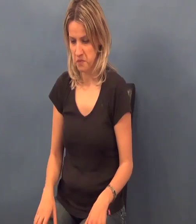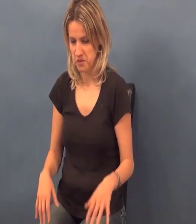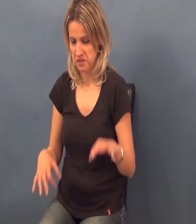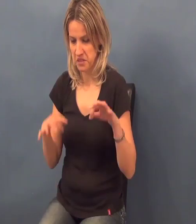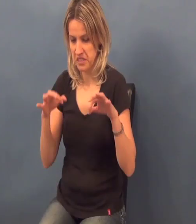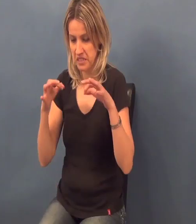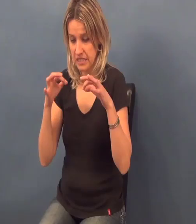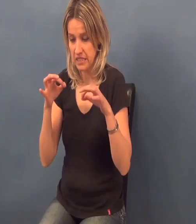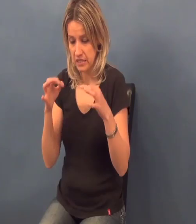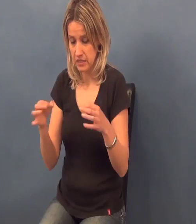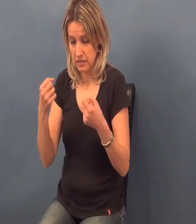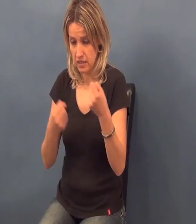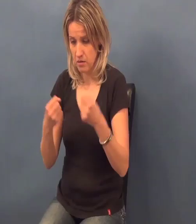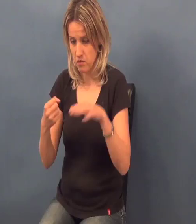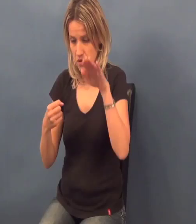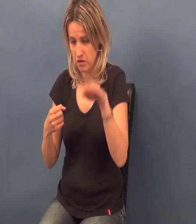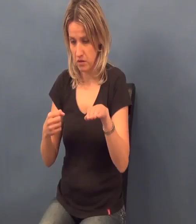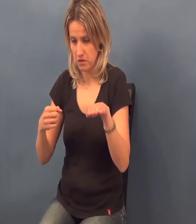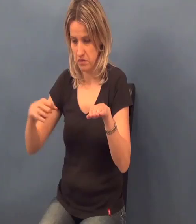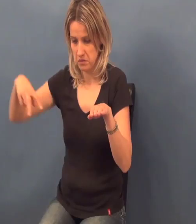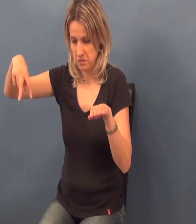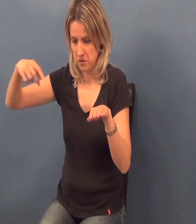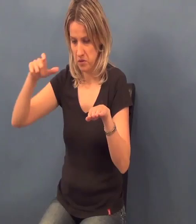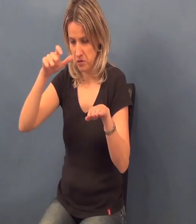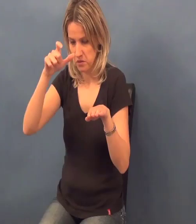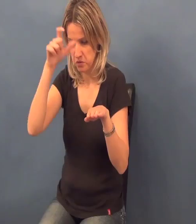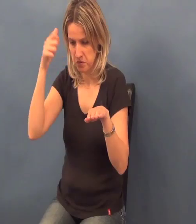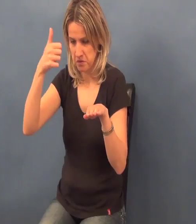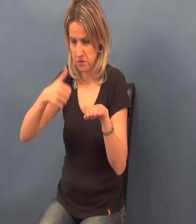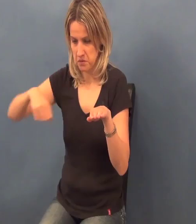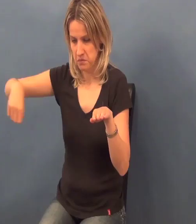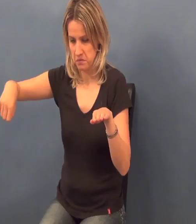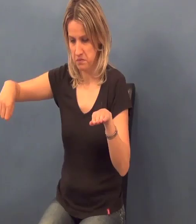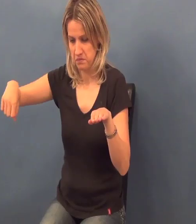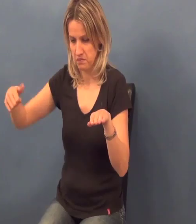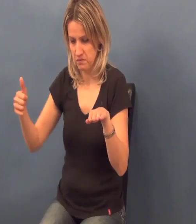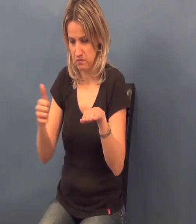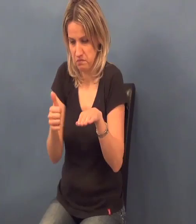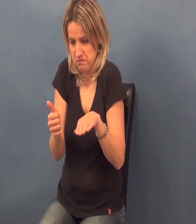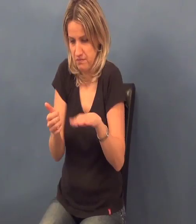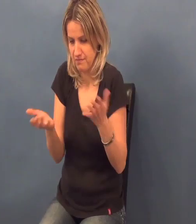Jest zaparkowany samochód. Ktoś stoi. Człowiek stoi, trzyma coś w ręku, podchodzi do samochodu.